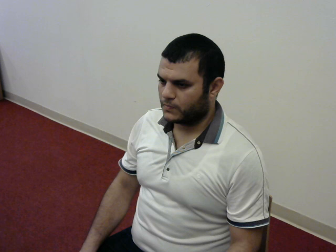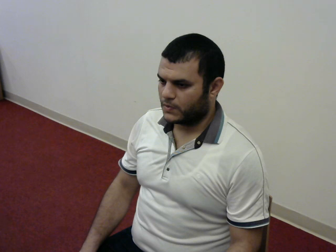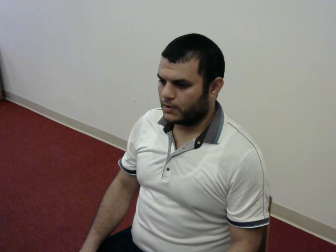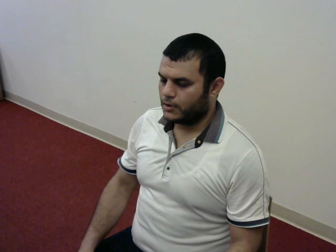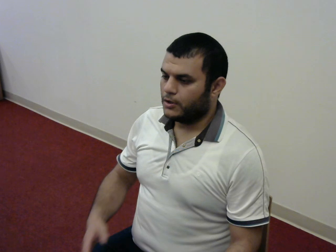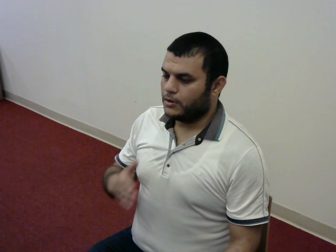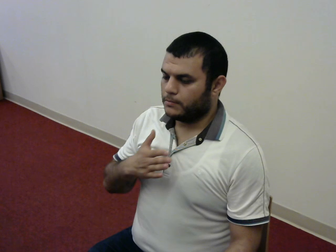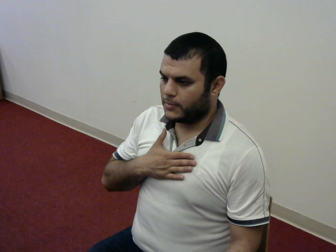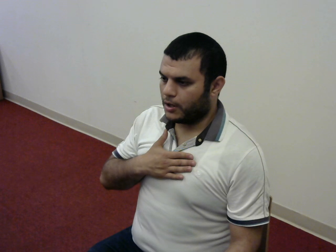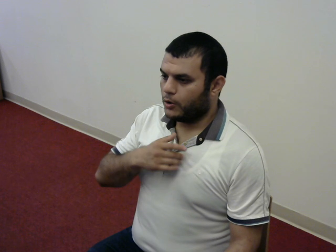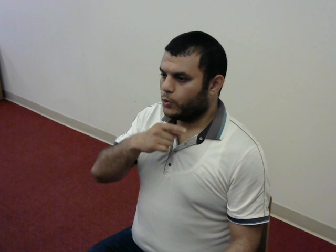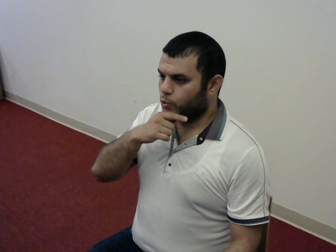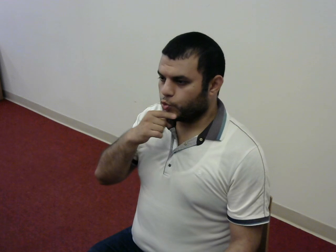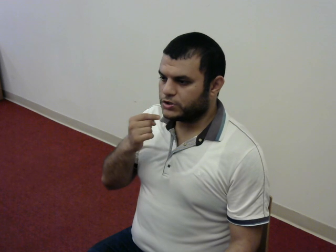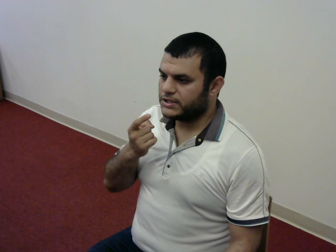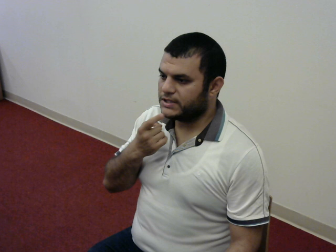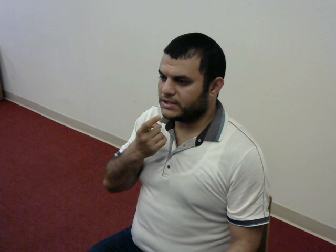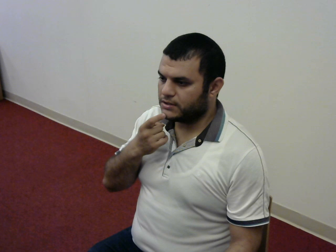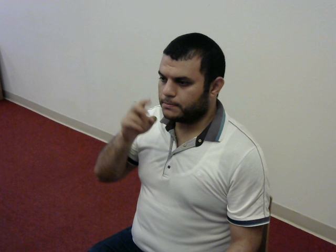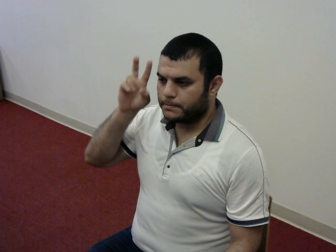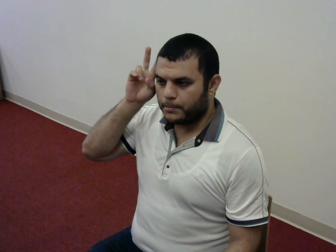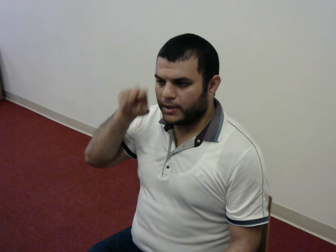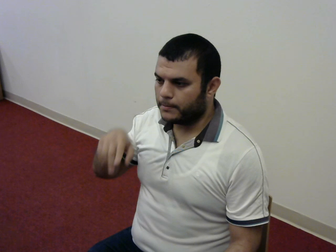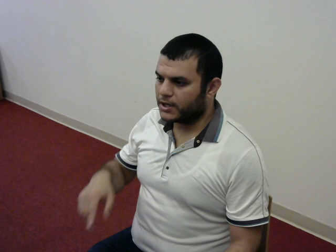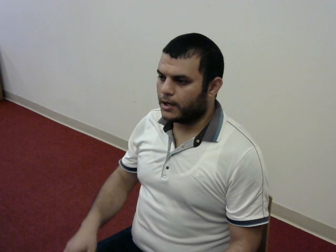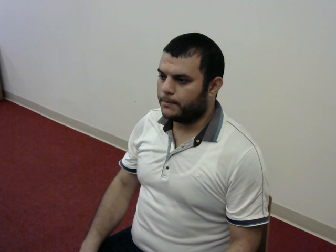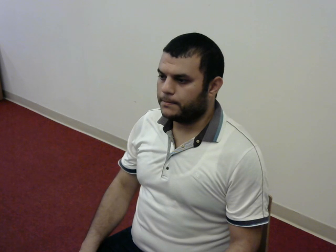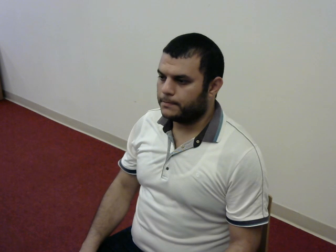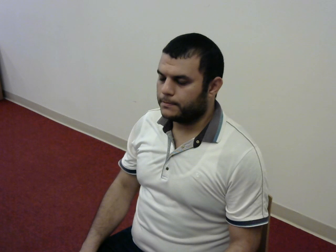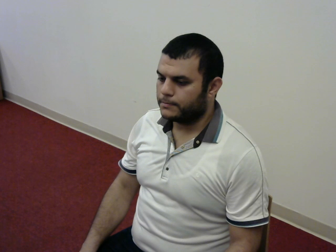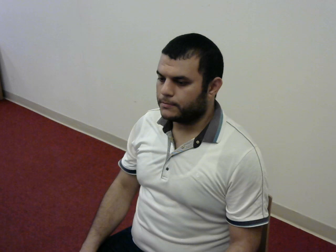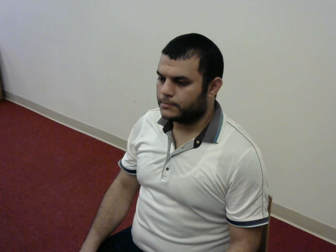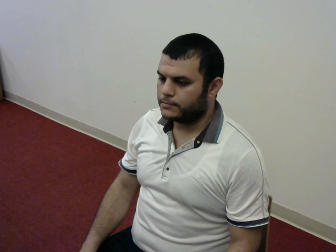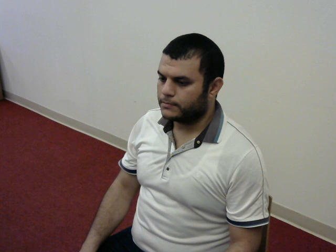Mən rus dilini bilmirəm